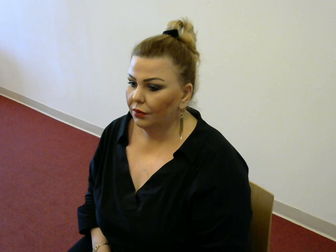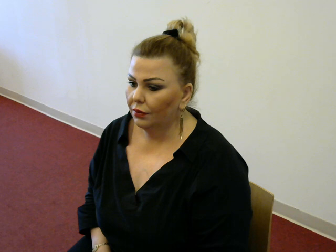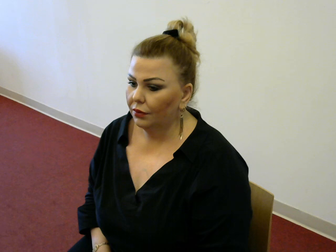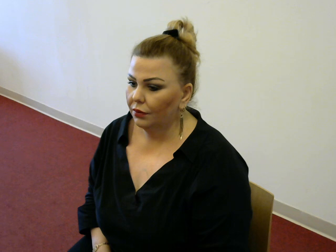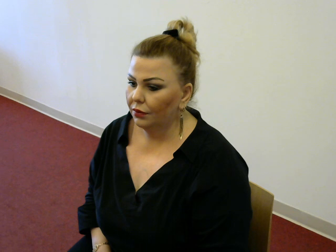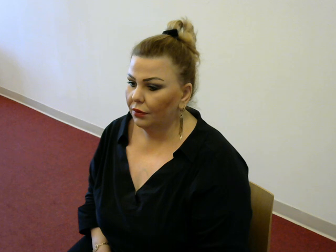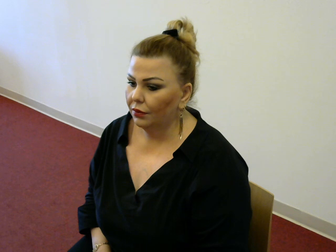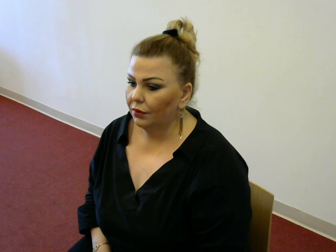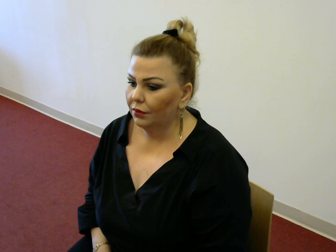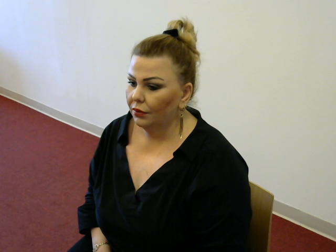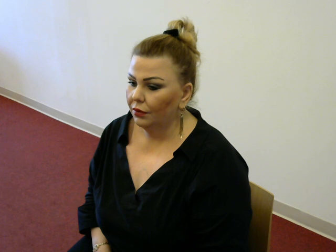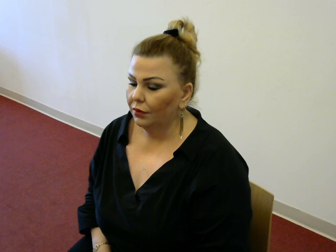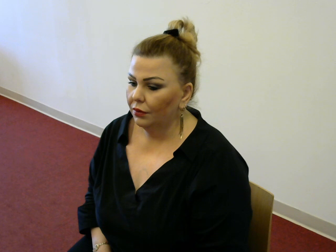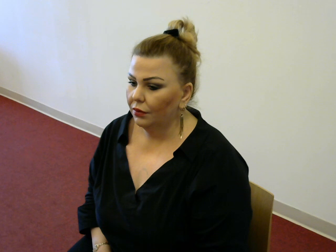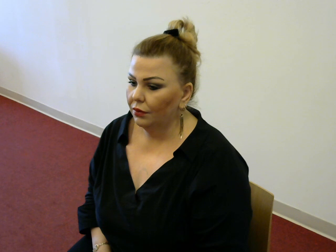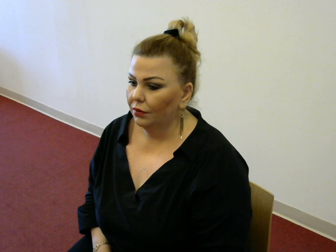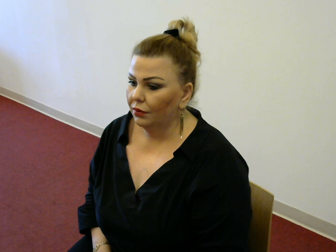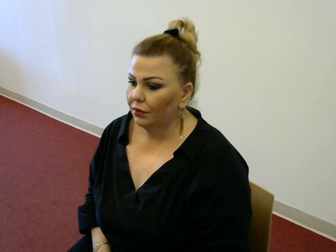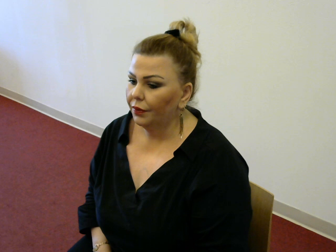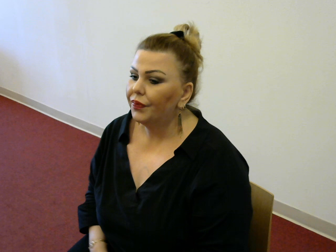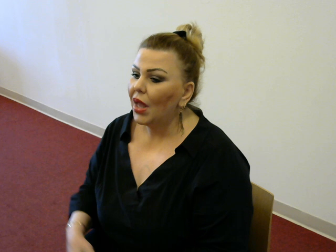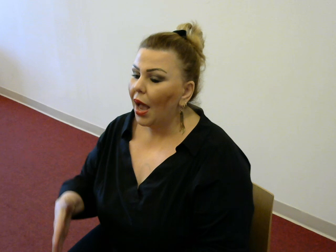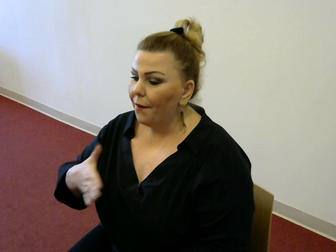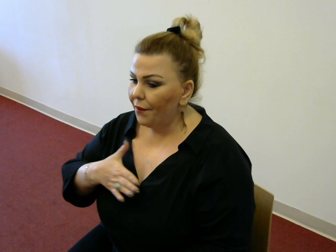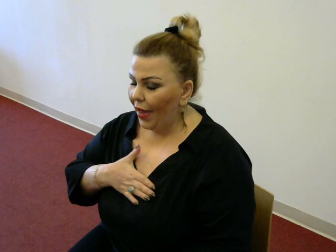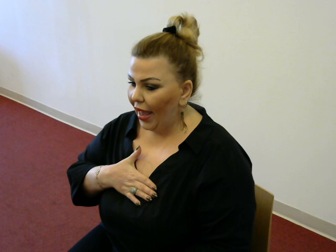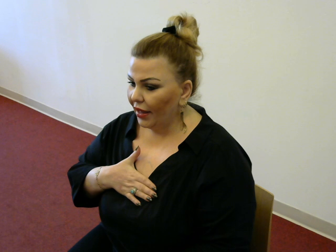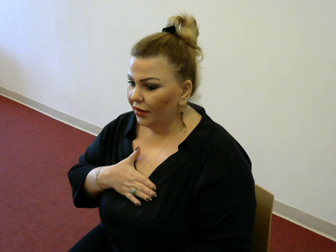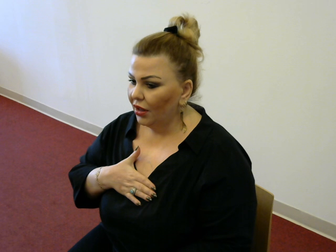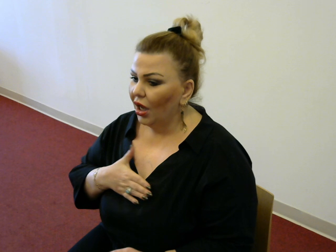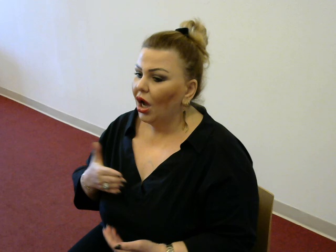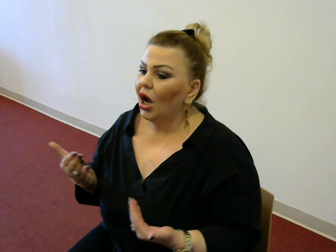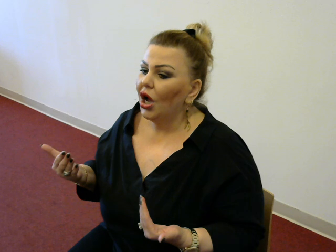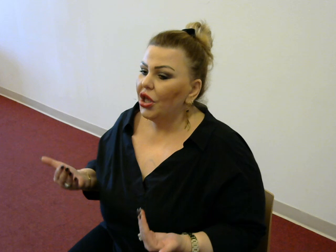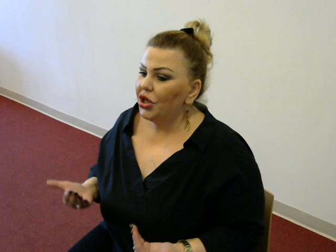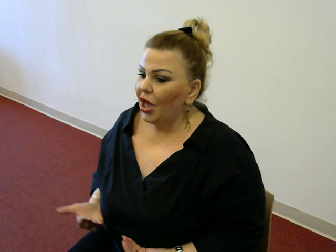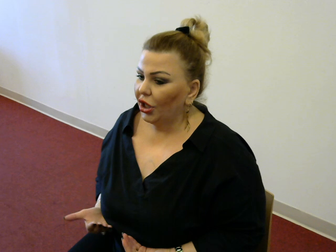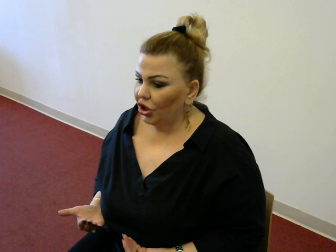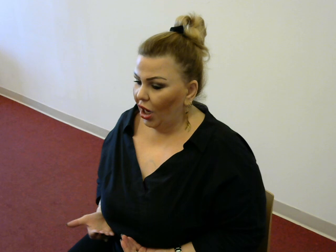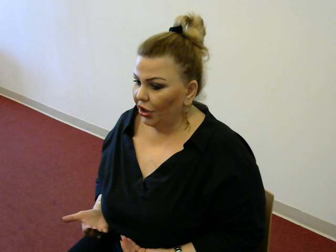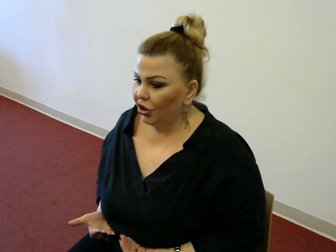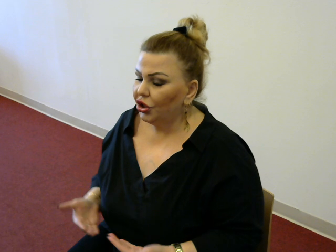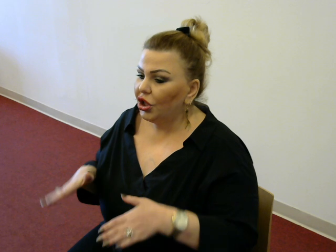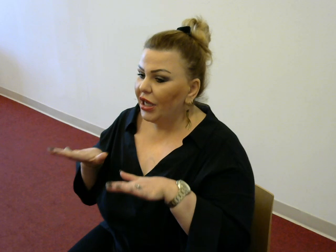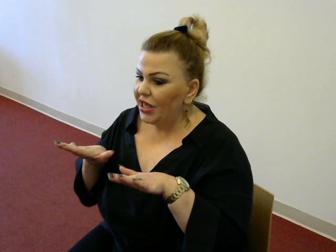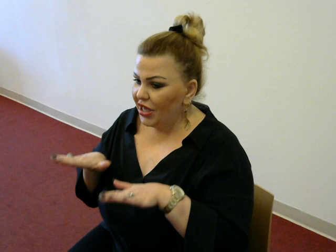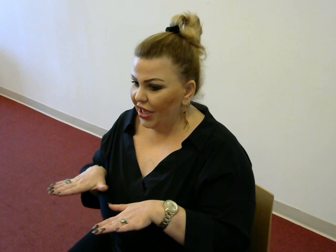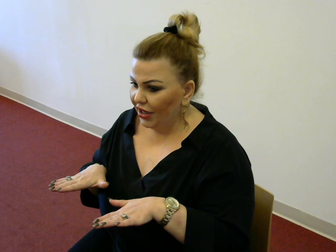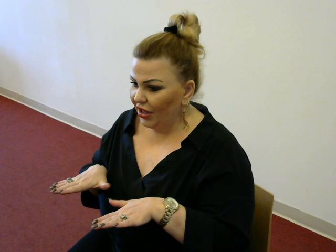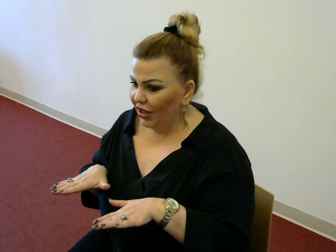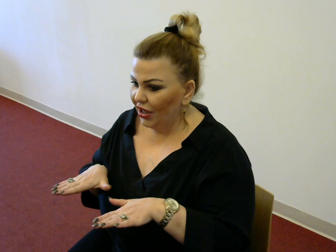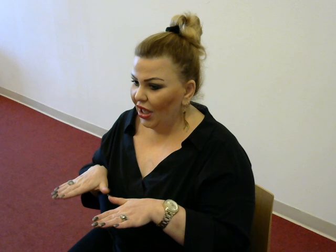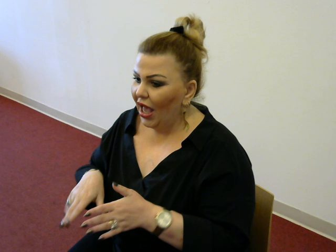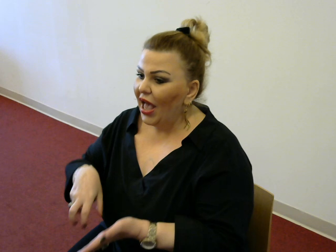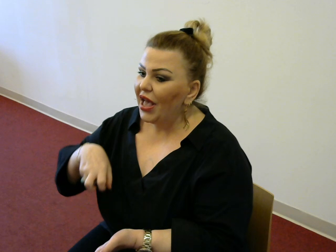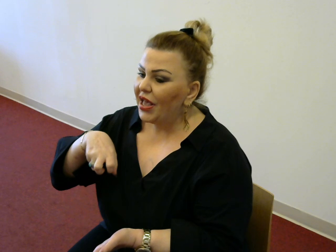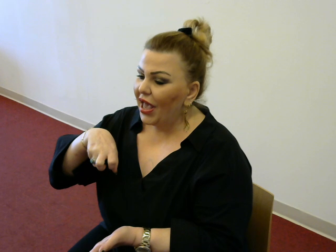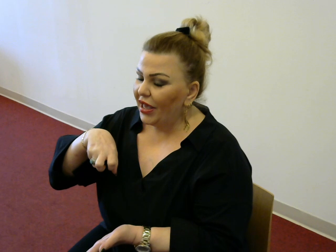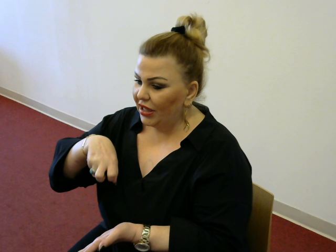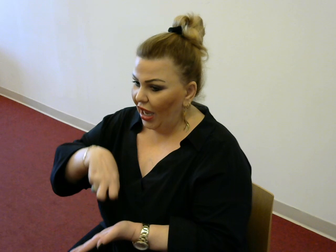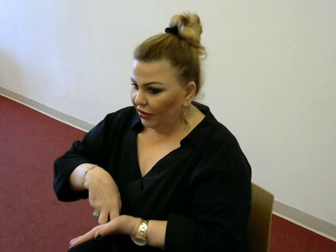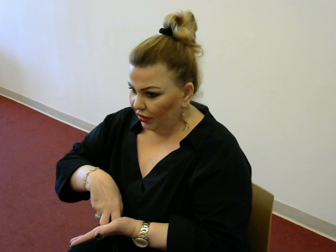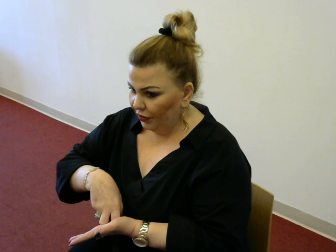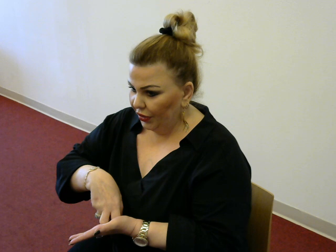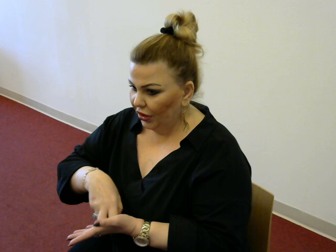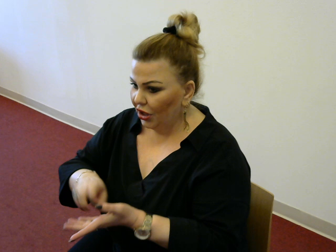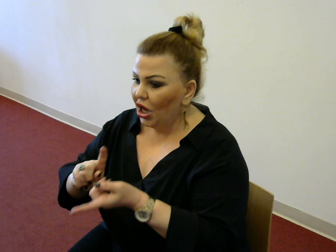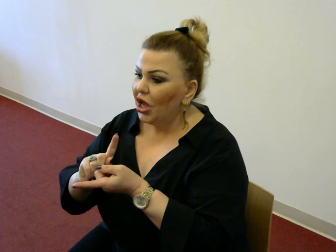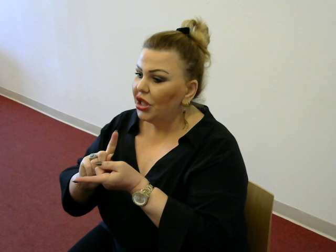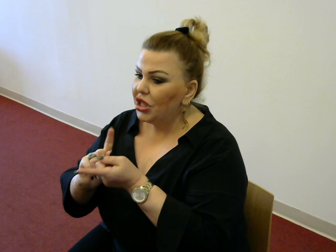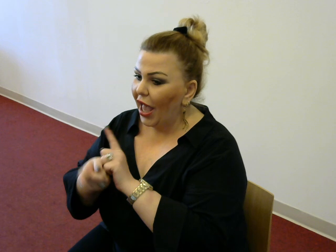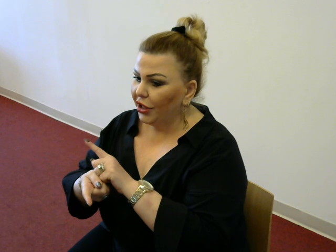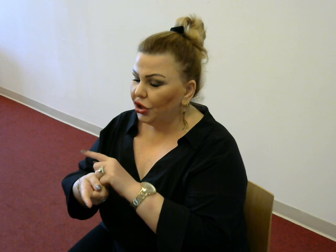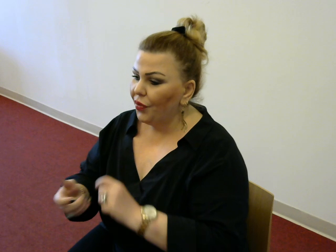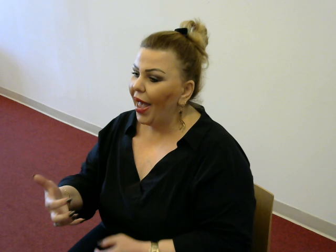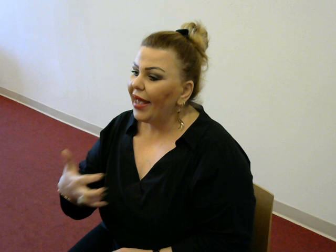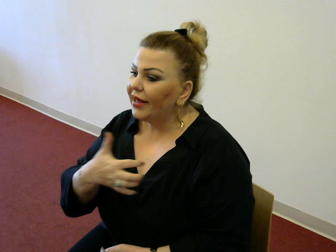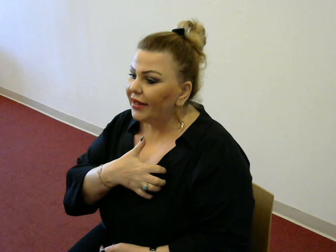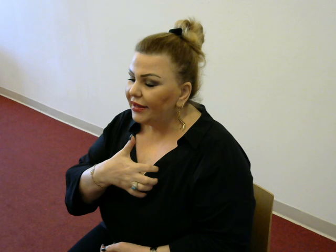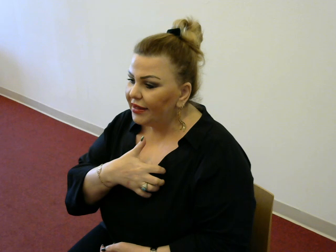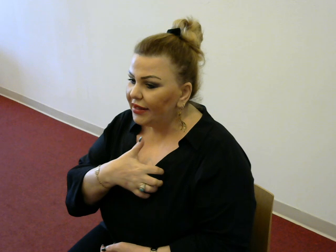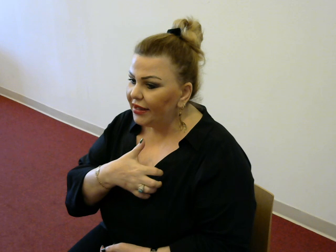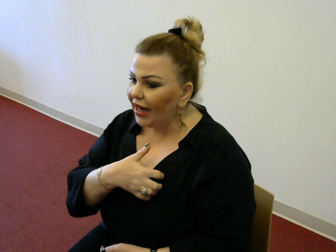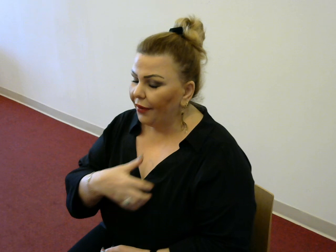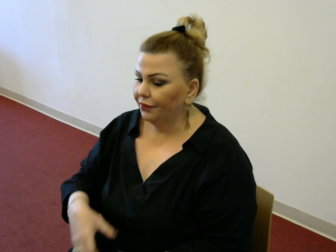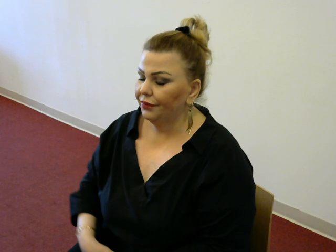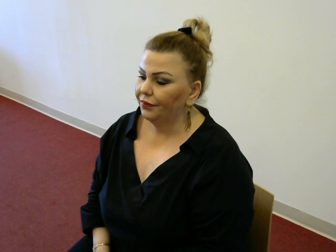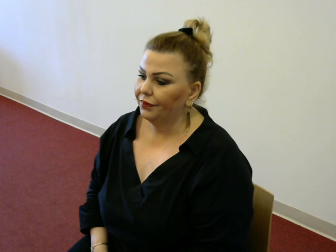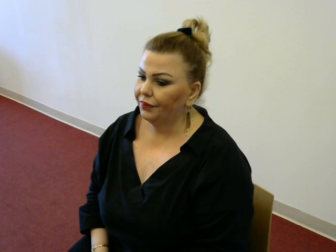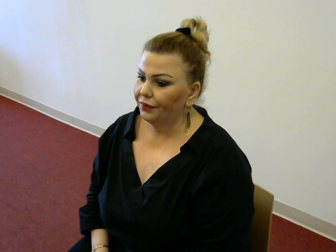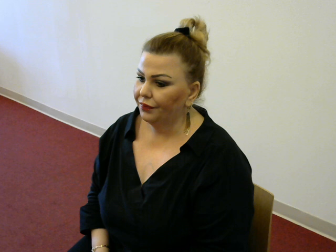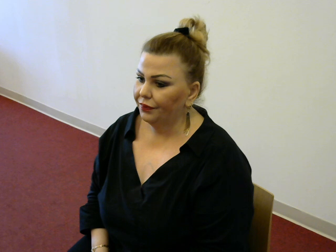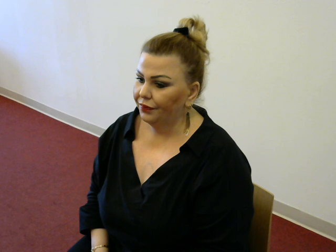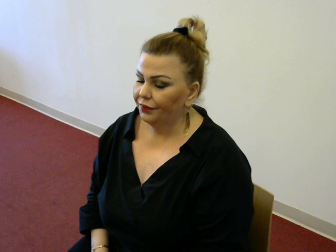Mən yaşayış yeri qeydiyyatımı dəyişmək istəyirəm